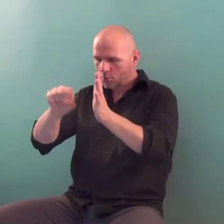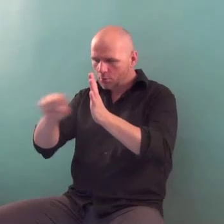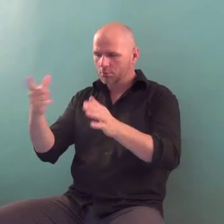Od...